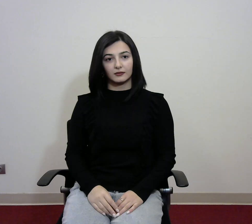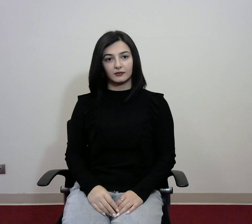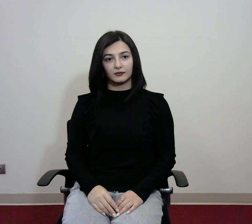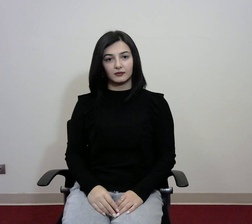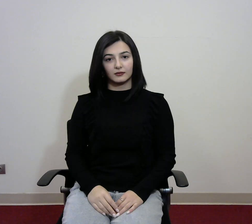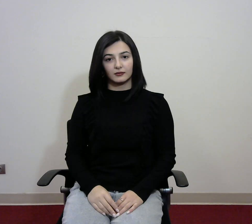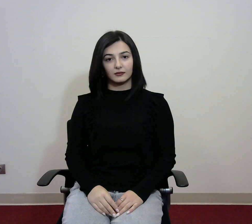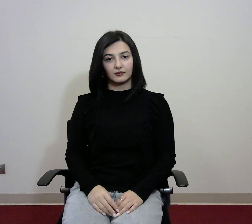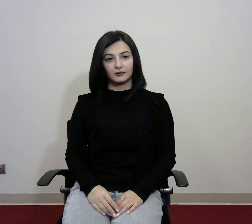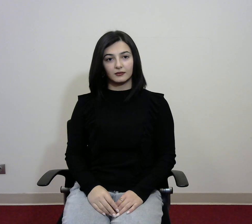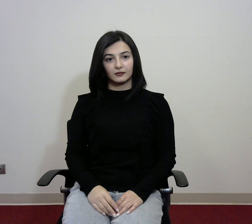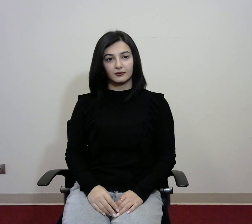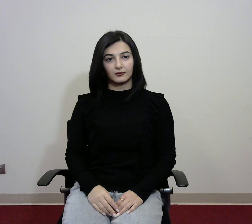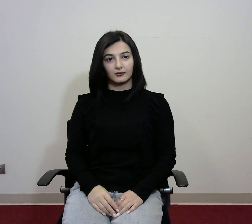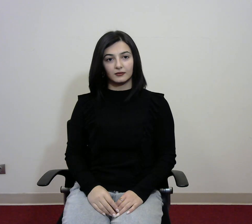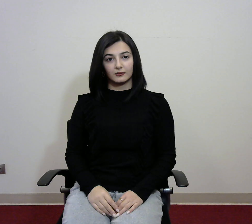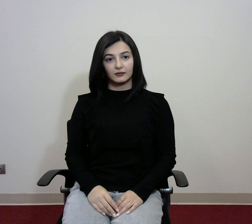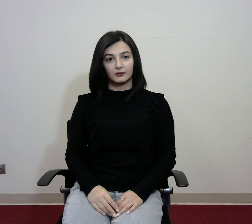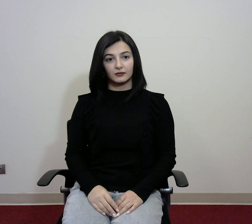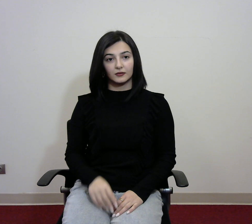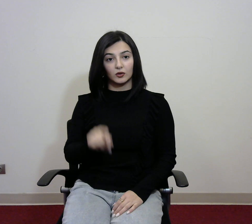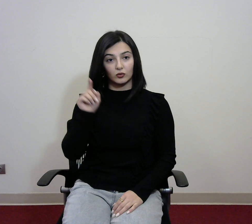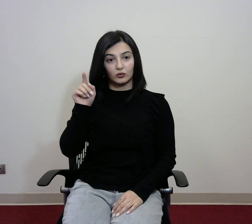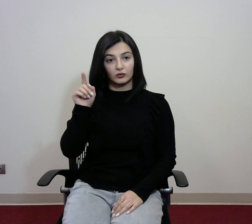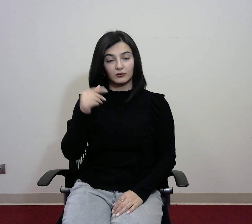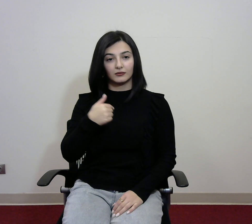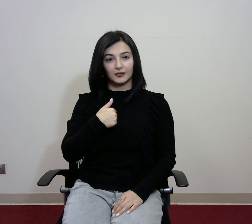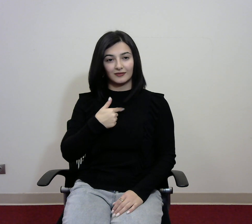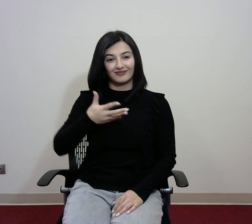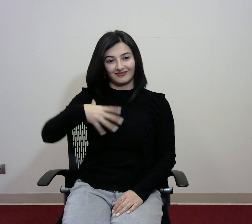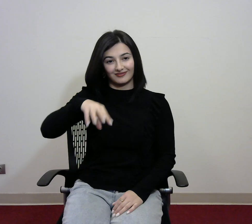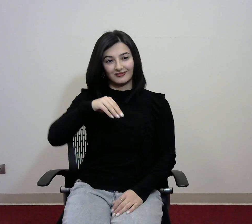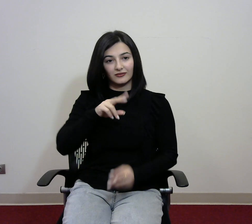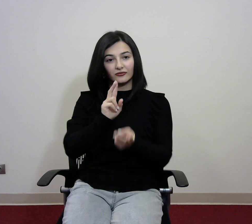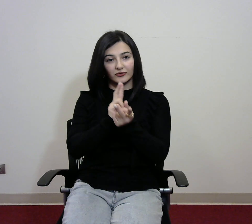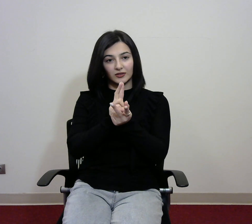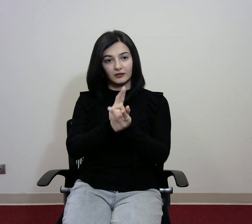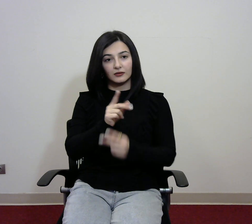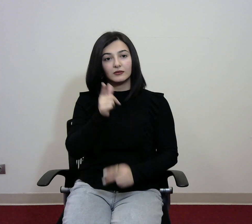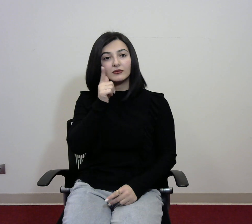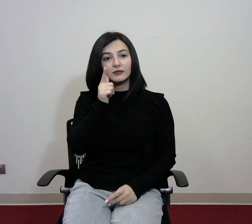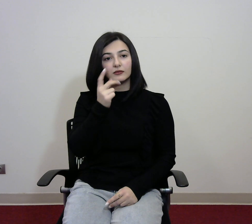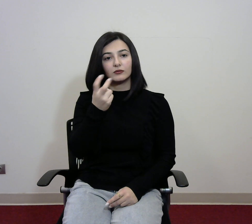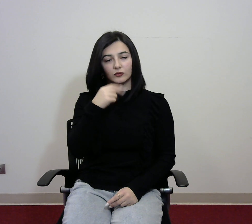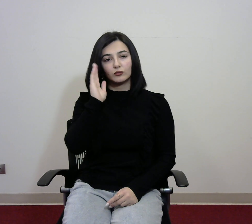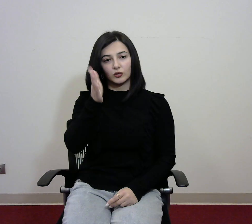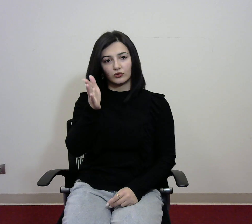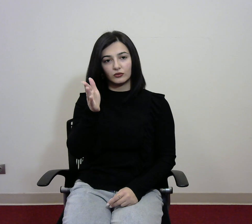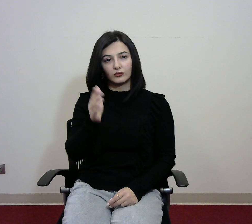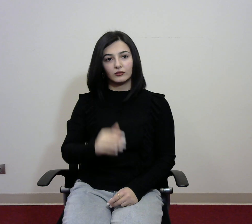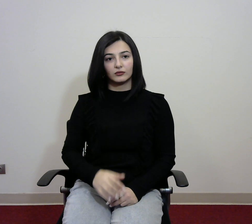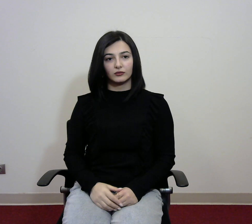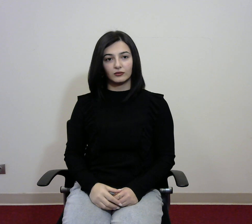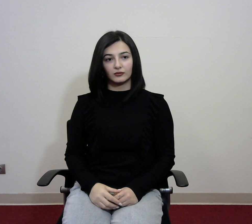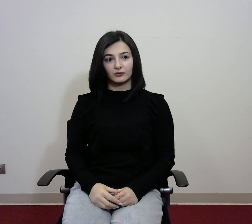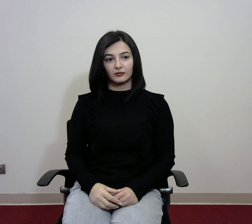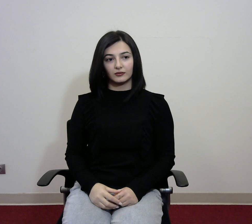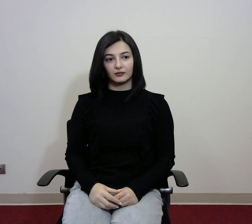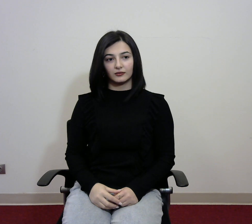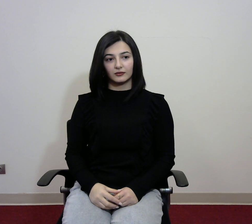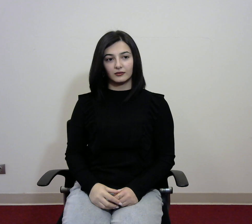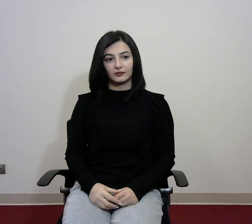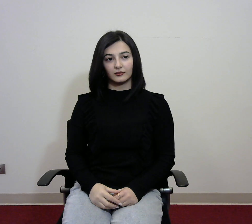O, bizi görməyə birisigün gələcək